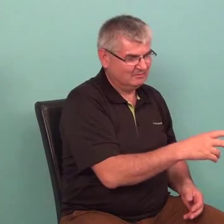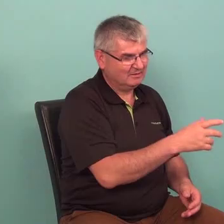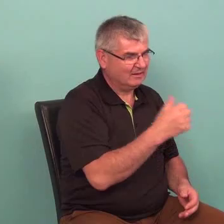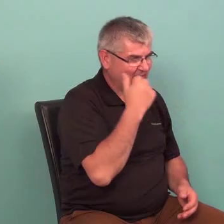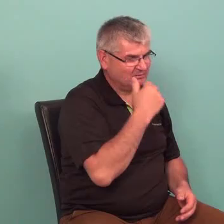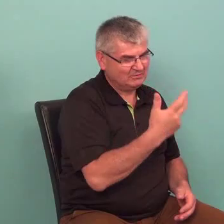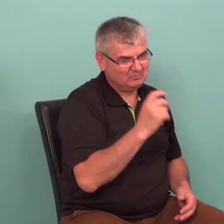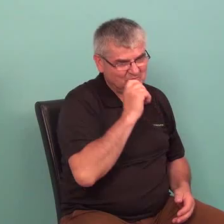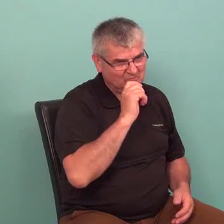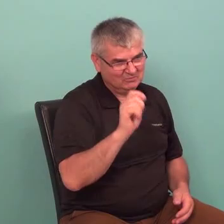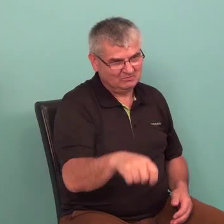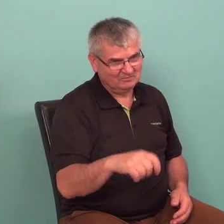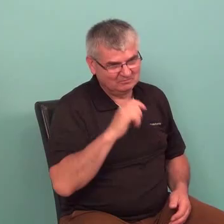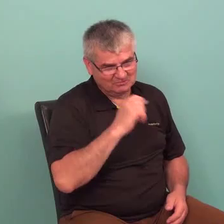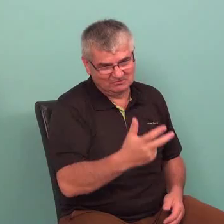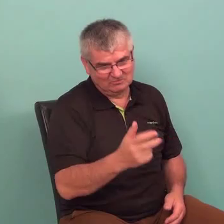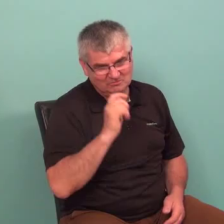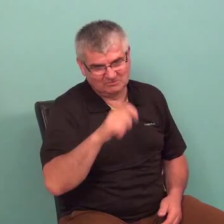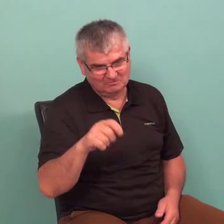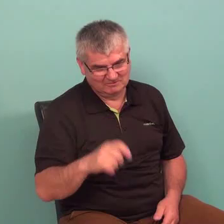Ten w podzięce daje mu trzy owoce.